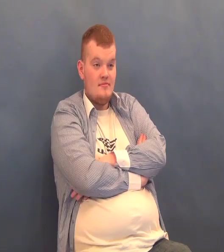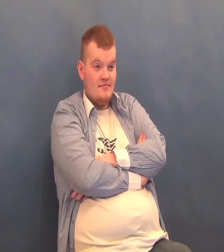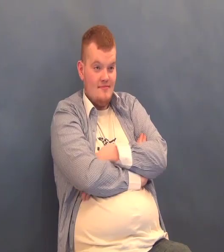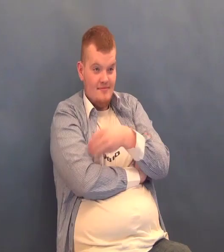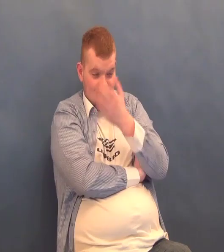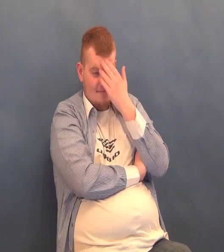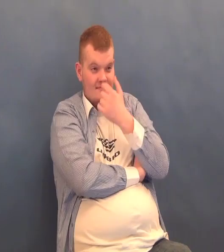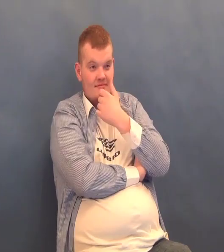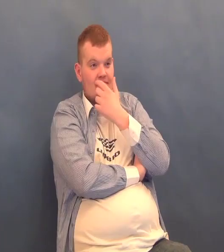Wiesz, co to jest?